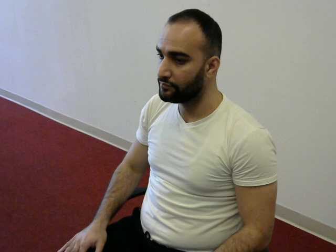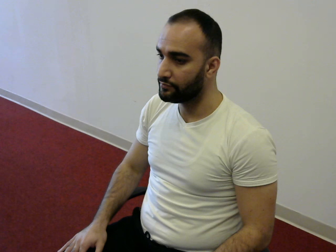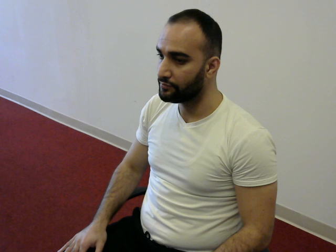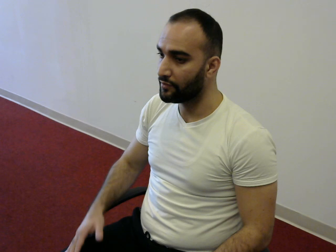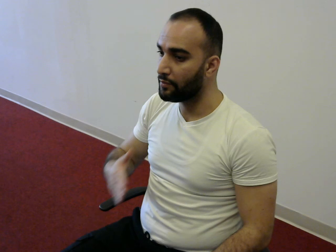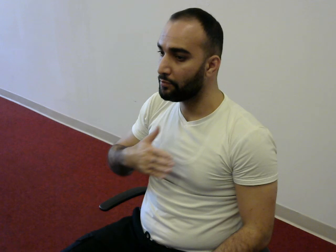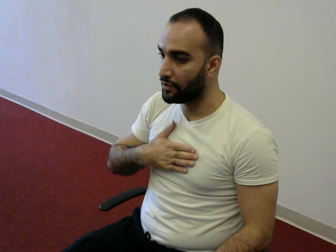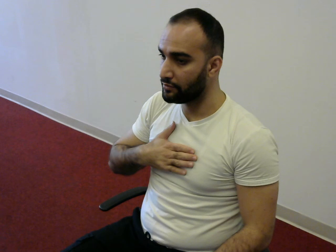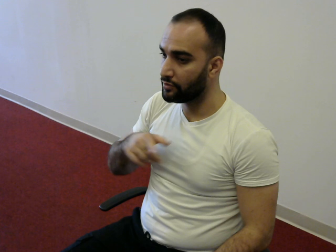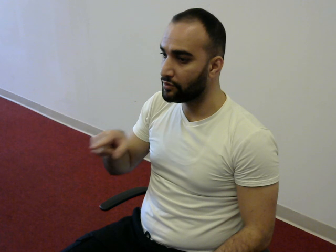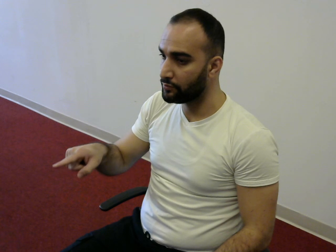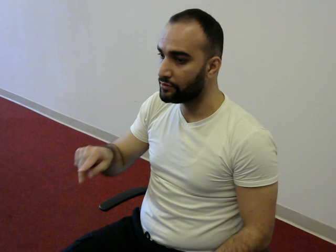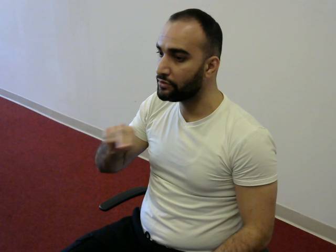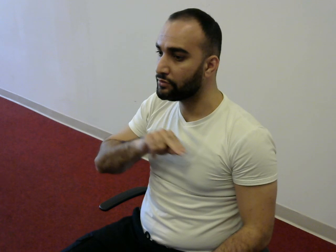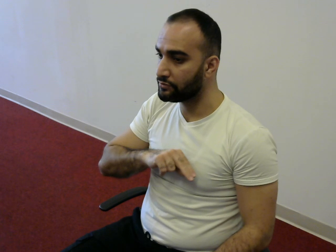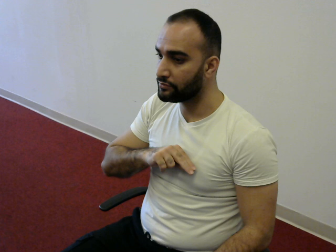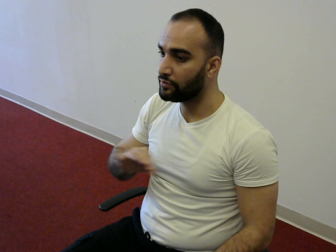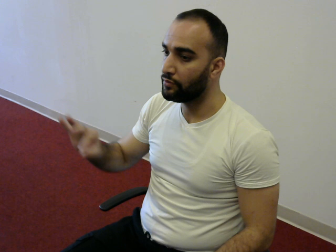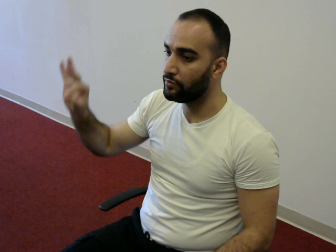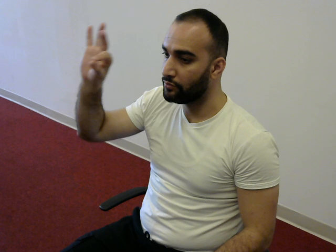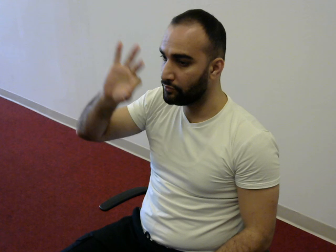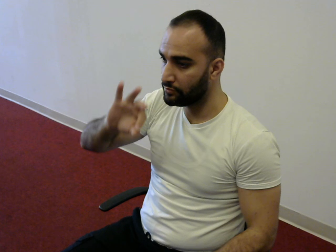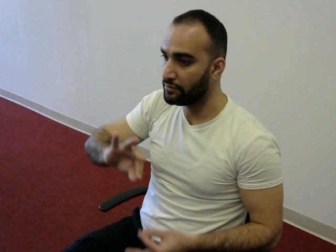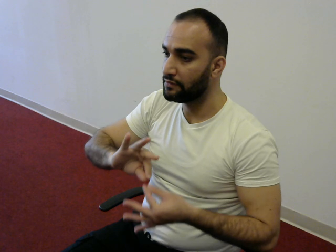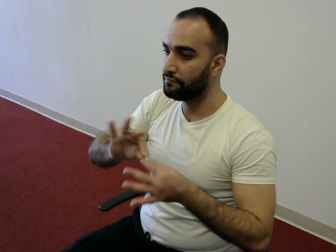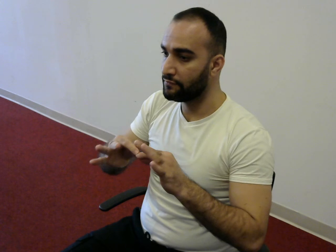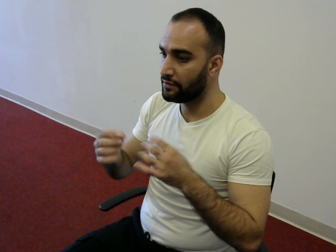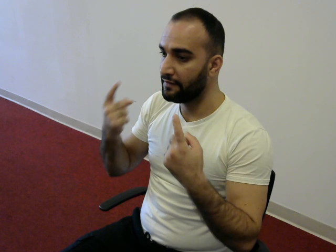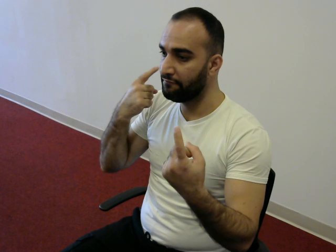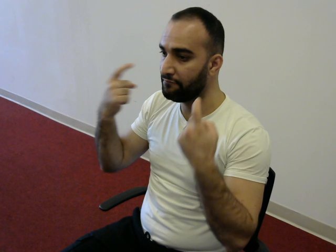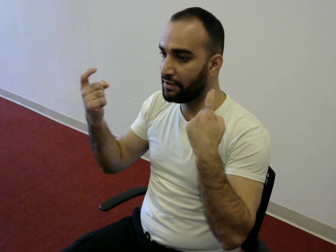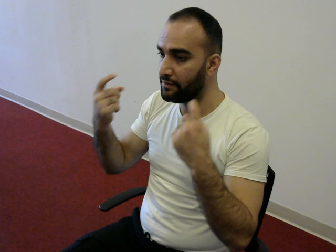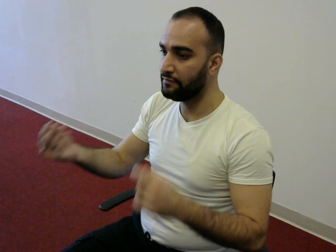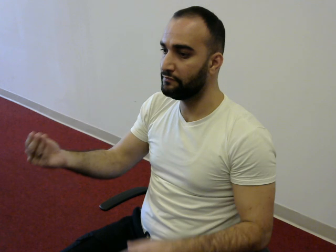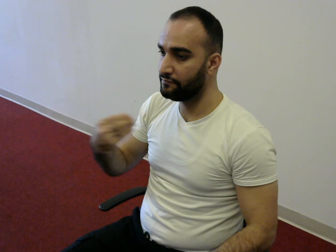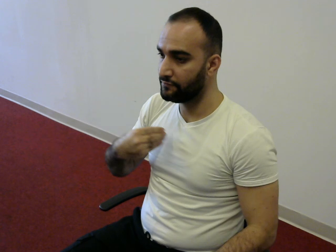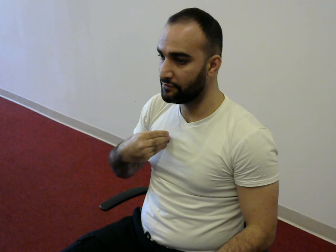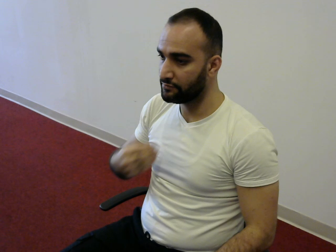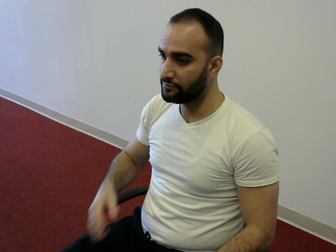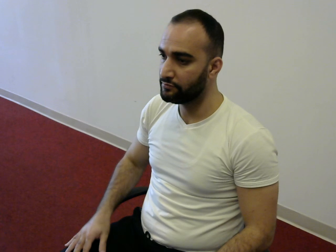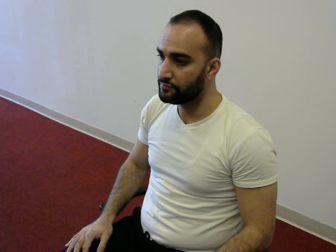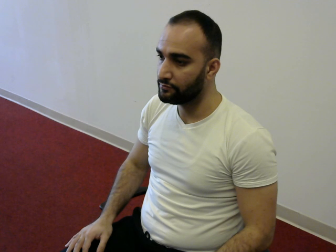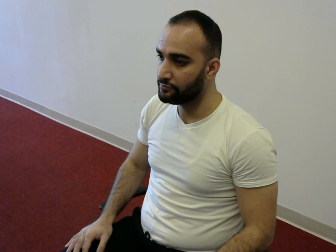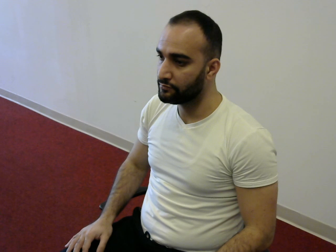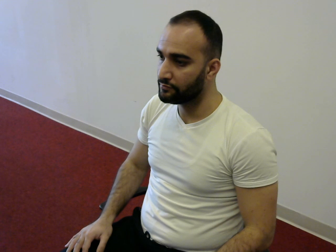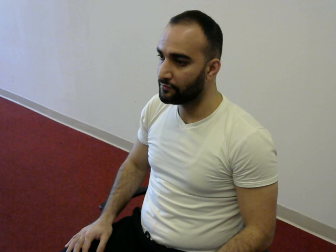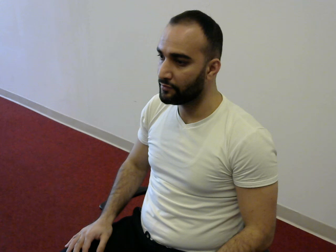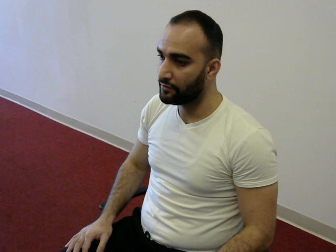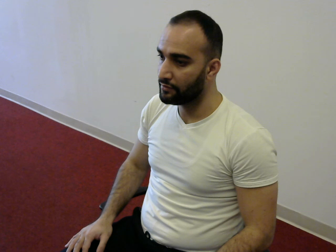Mənə bu iş haqqında ətraflı məlumat verin